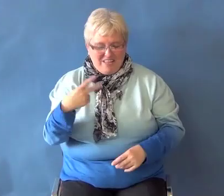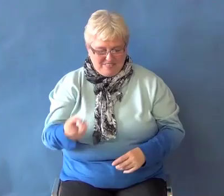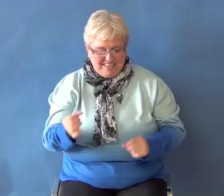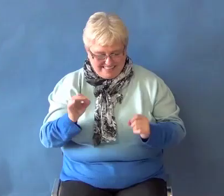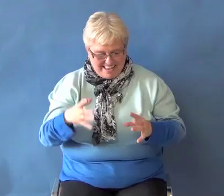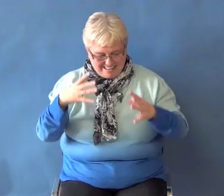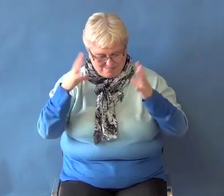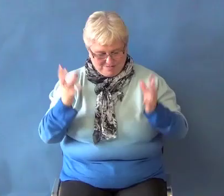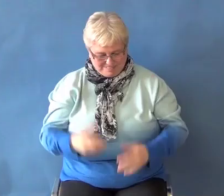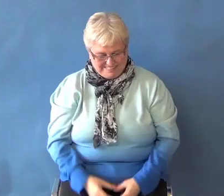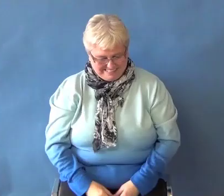Na następnym już tak, to jest duże.